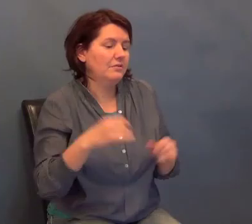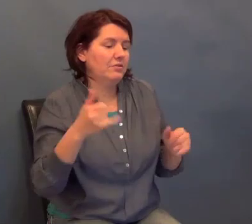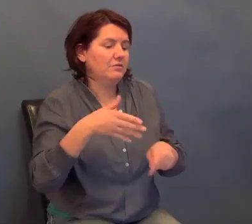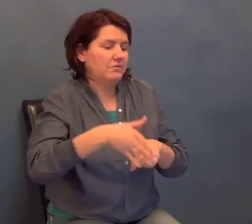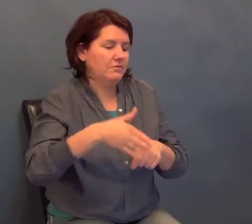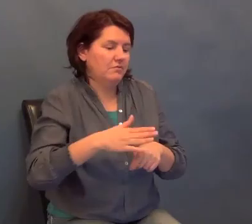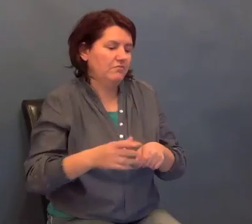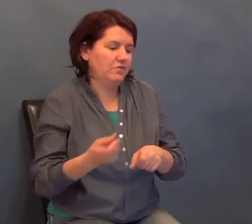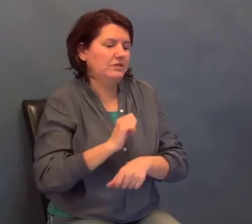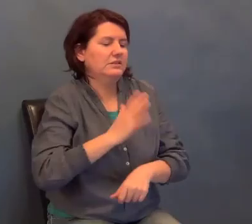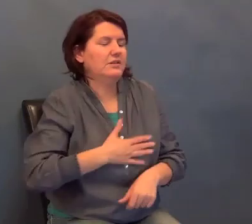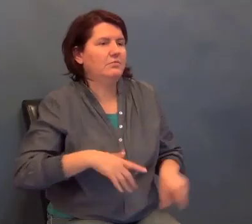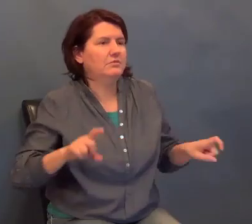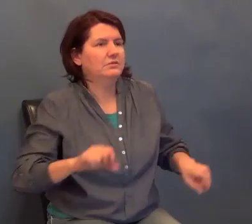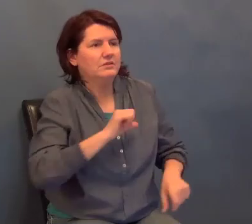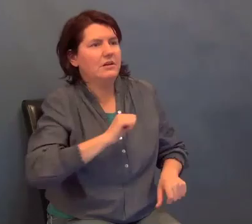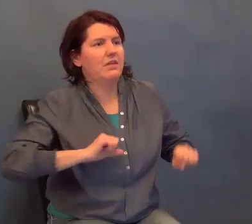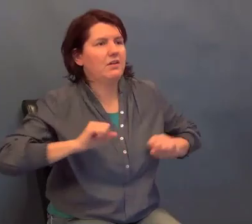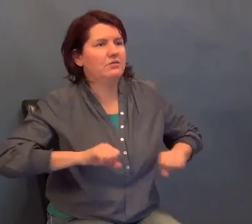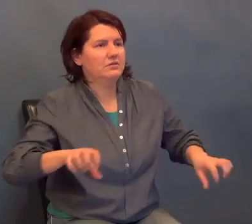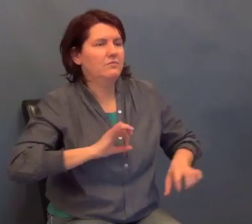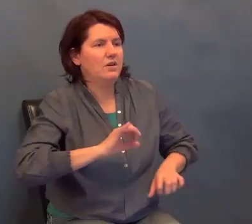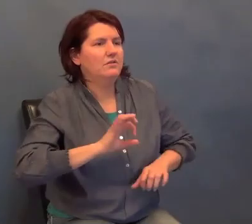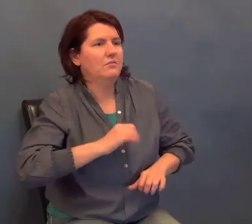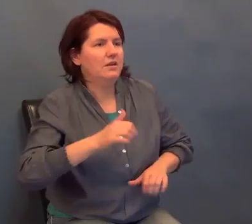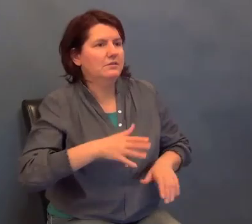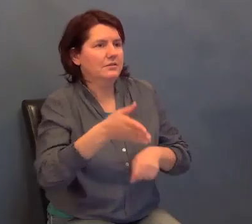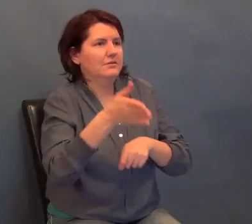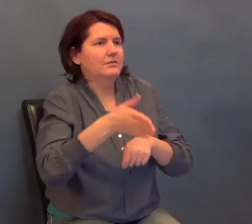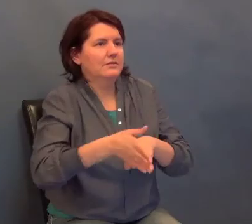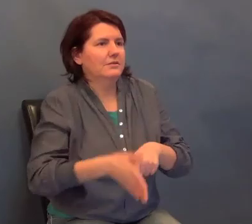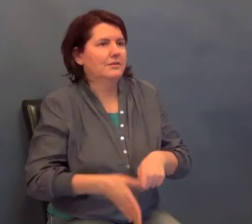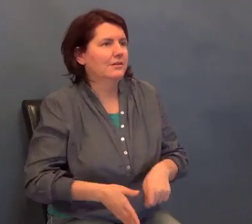Przepiłować krzesło, żeby siedzieć samemu. Ktoś jest egoistą.